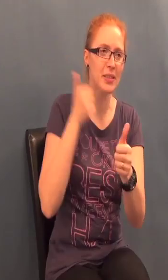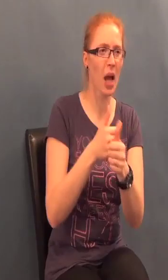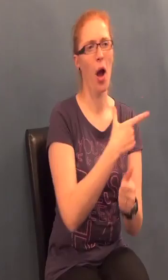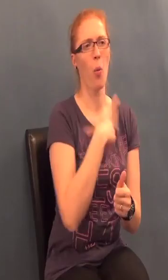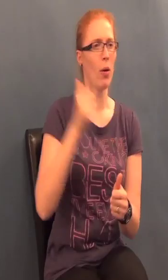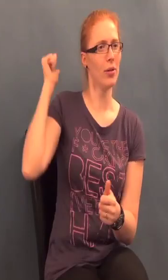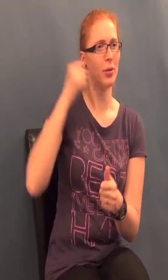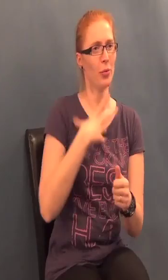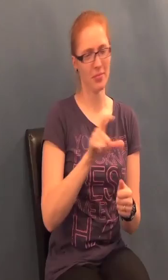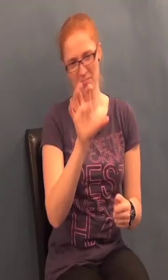Charlie nie jest świadomy, że policjant wszystko obserwuje.